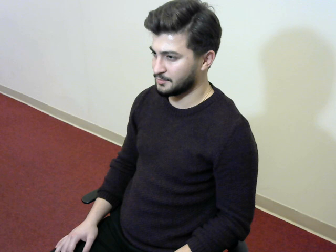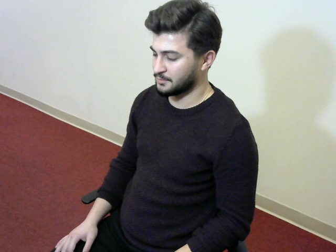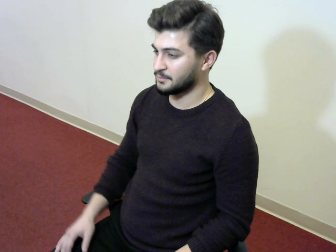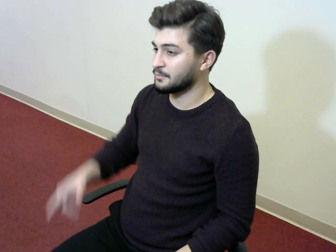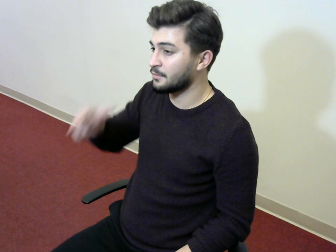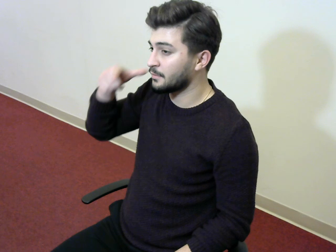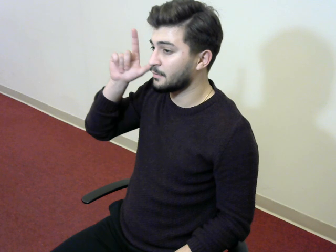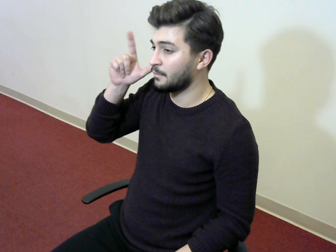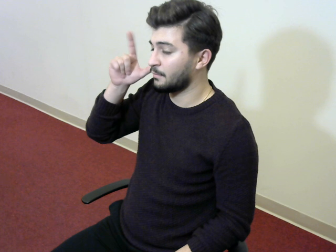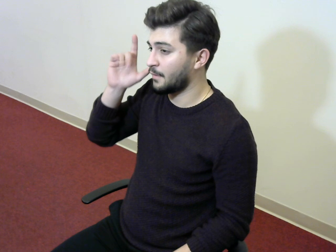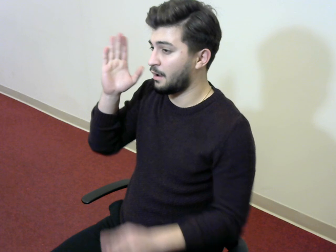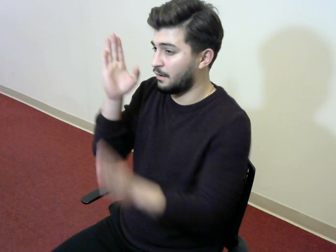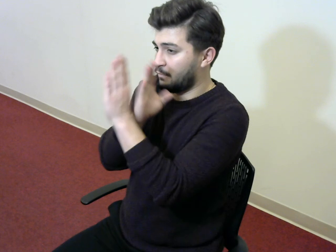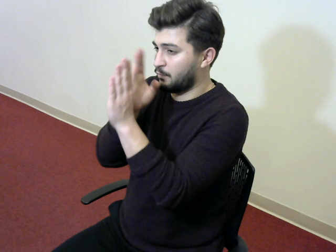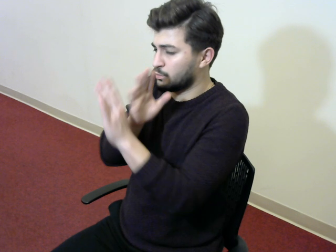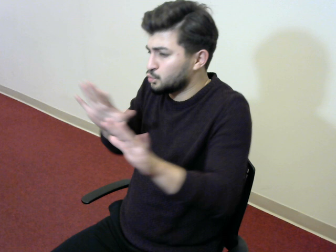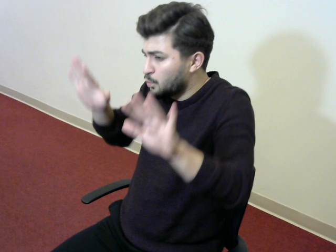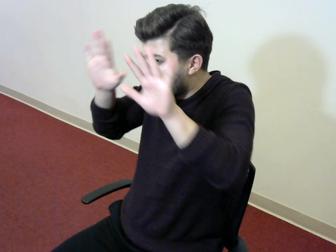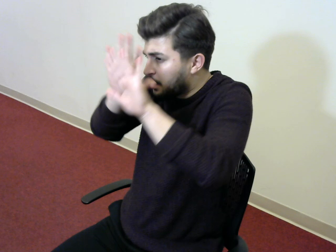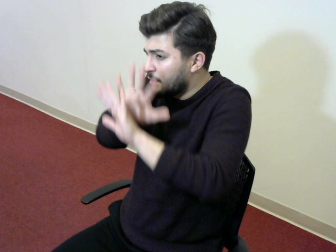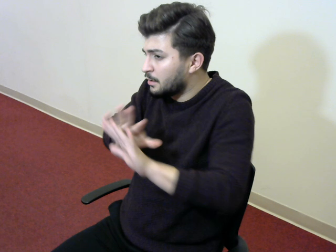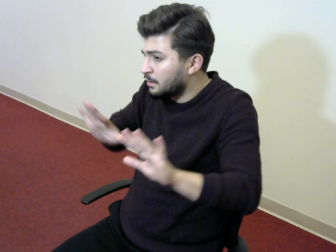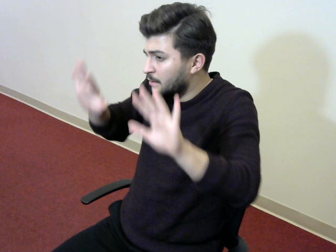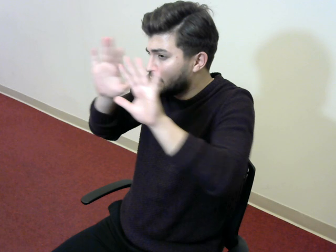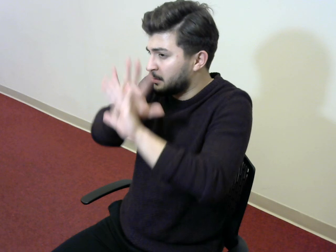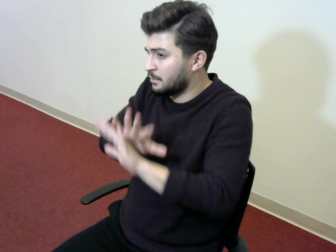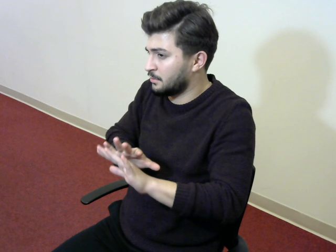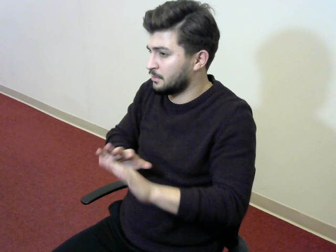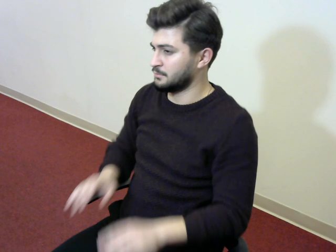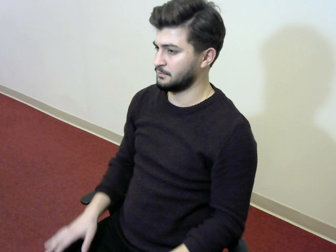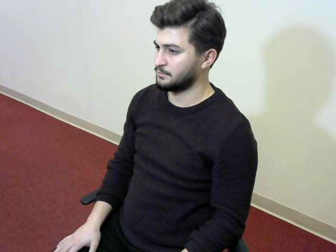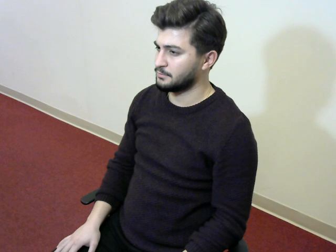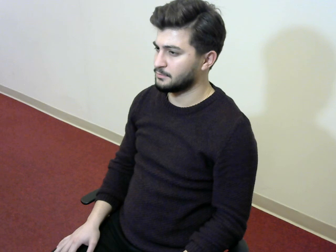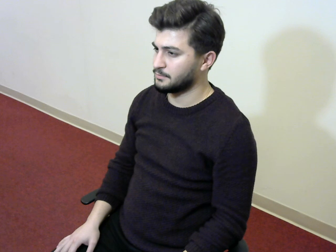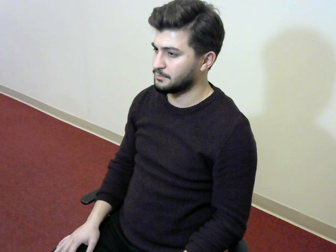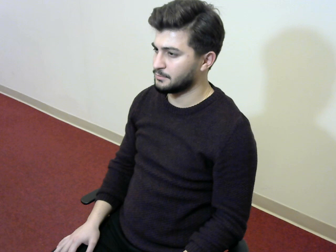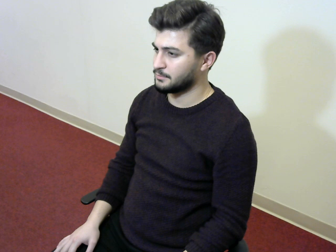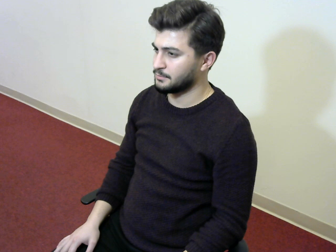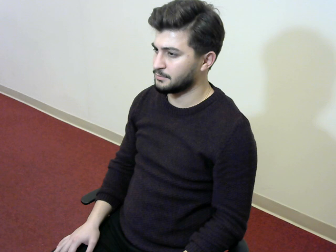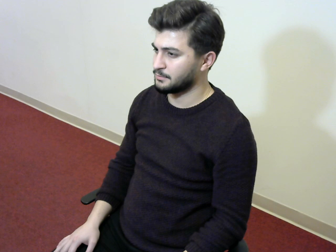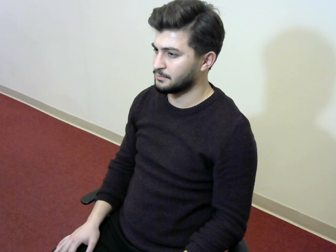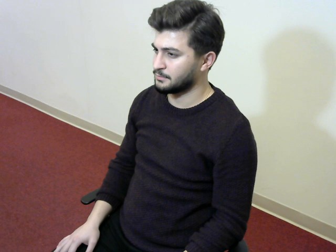Srağagün hava dumanlı idi